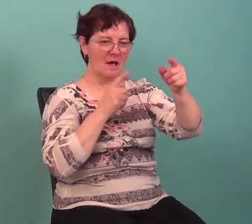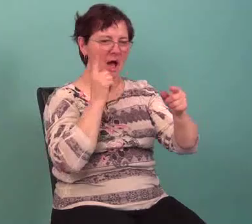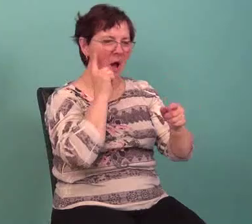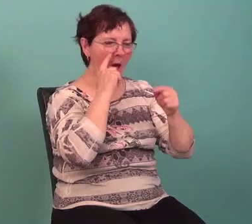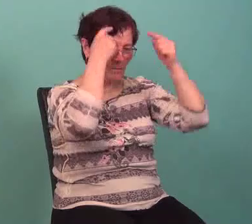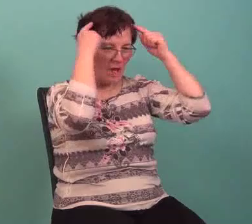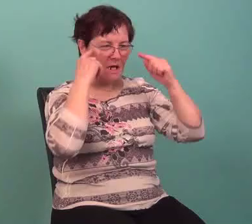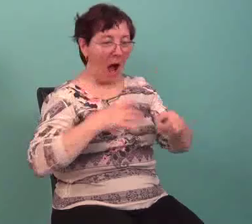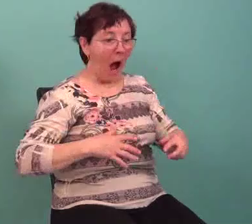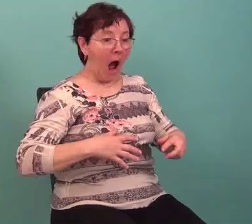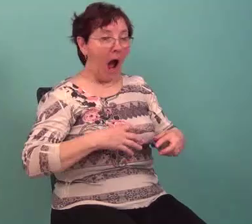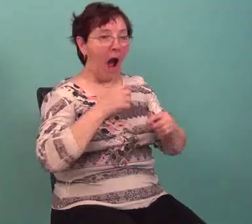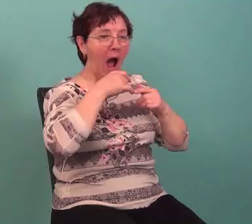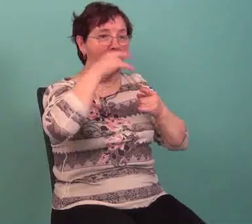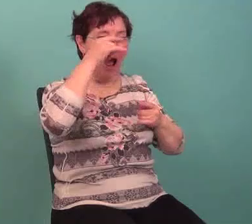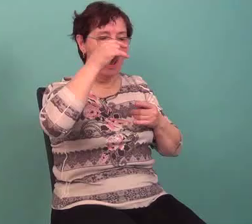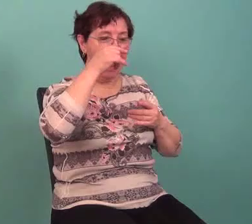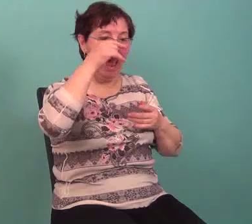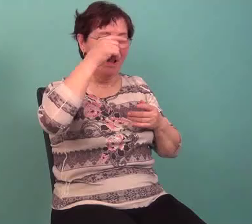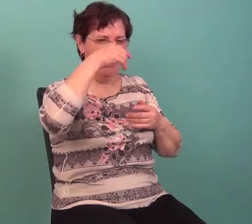A druga Myszka Miki ma otwarte usta.